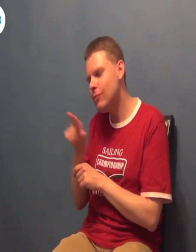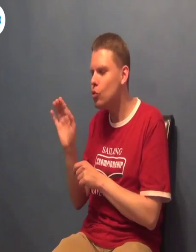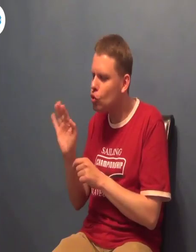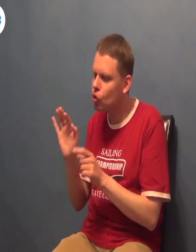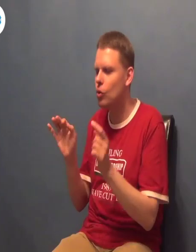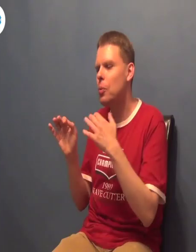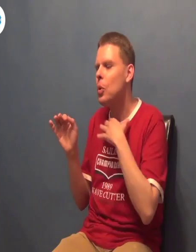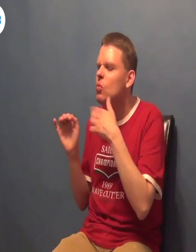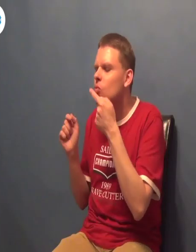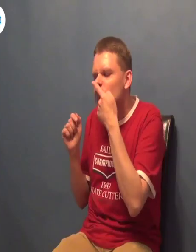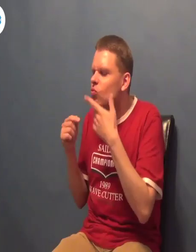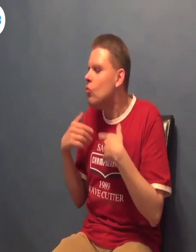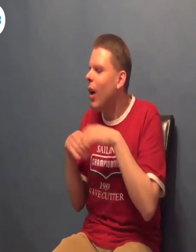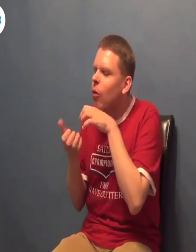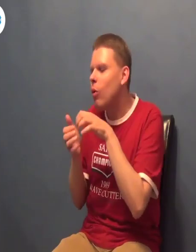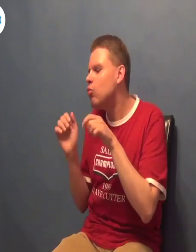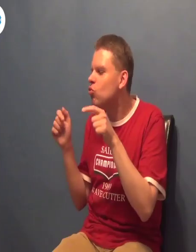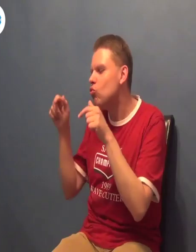Pies wącha słoika, szczeka.